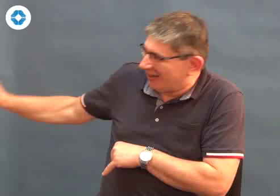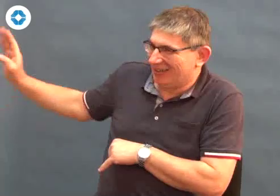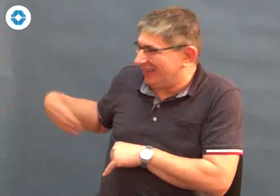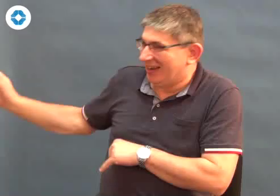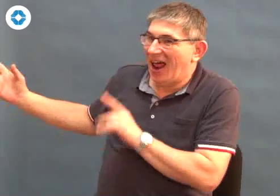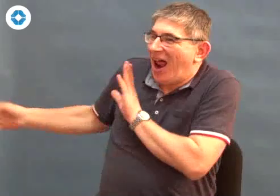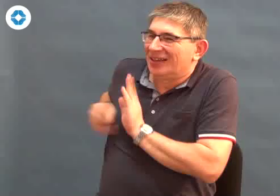Nie chce, by ich widziano razem.